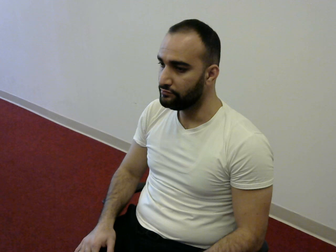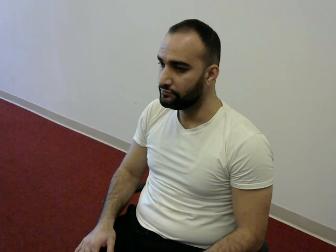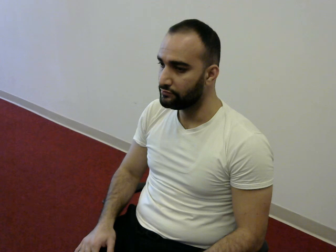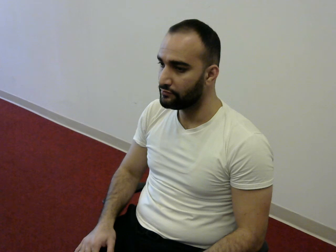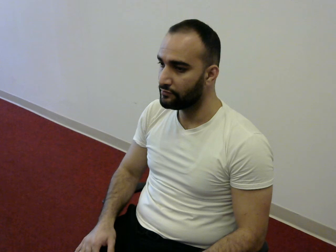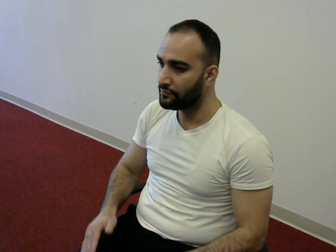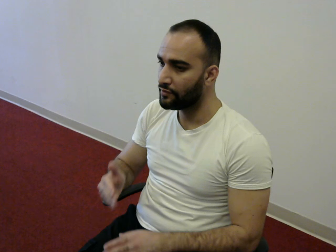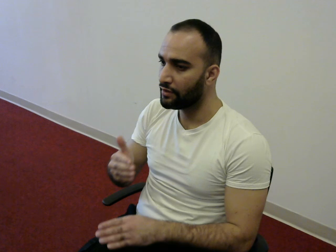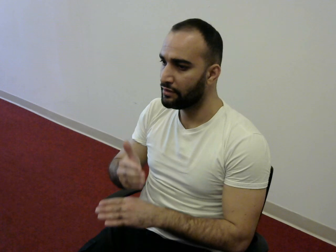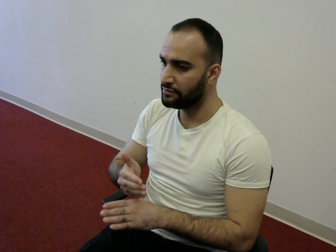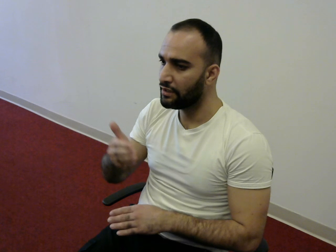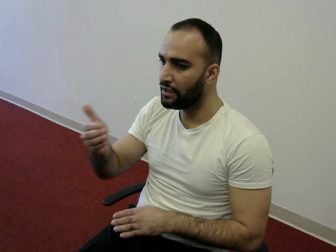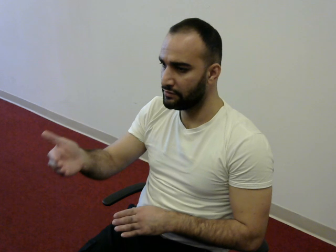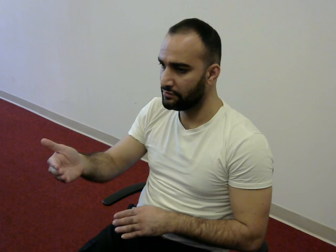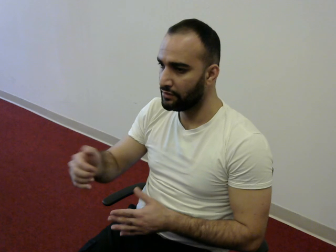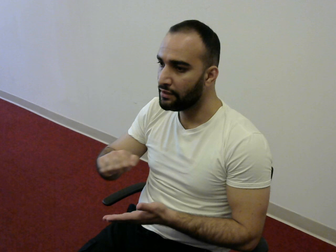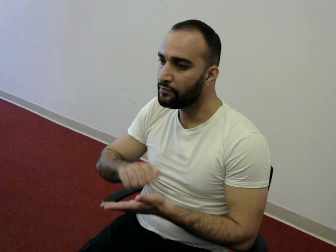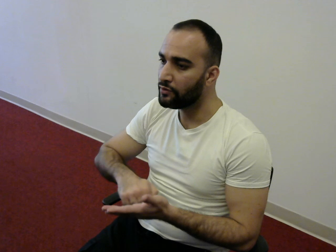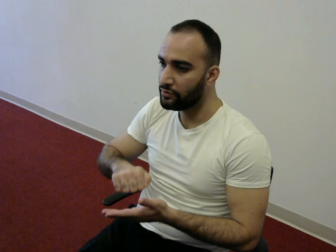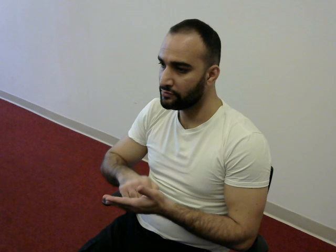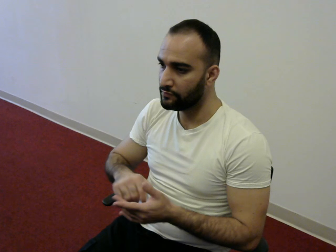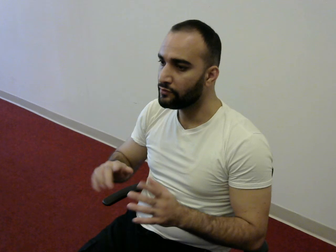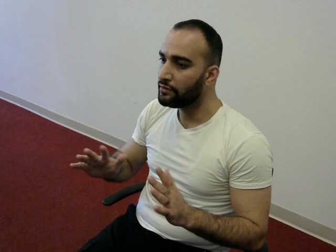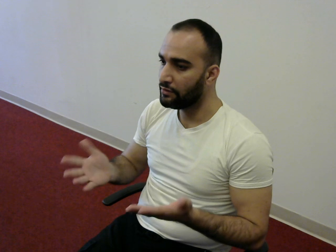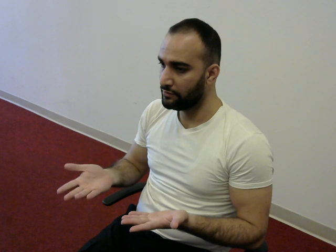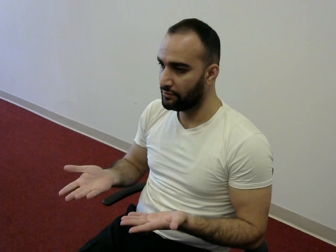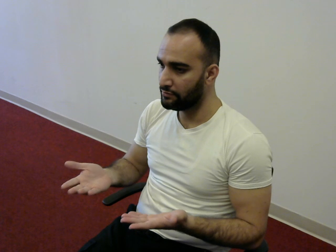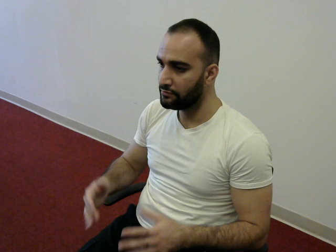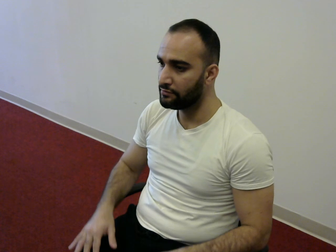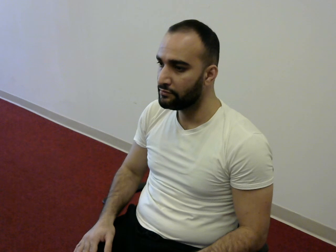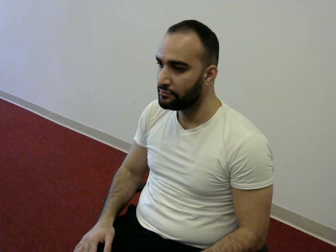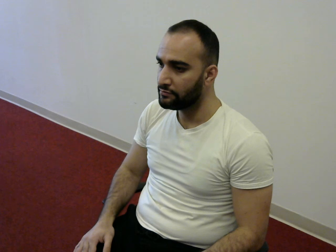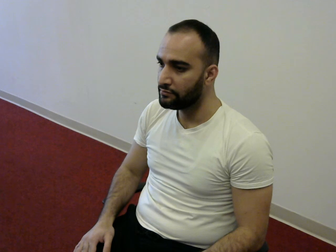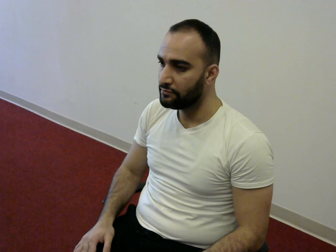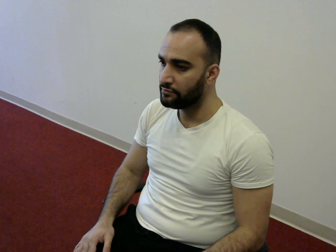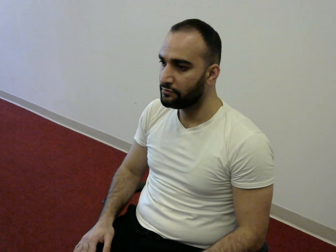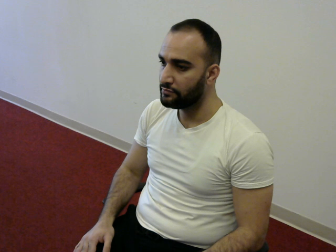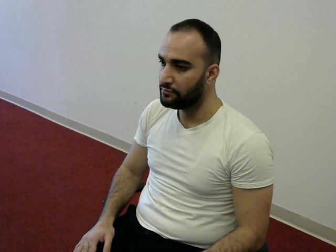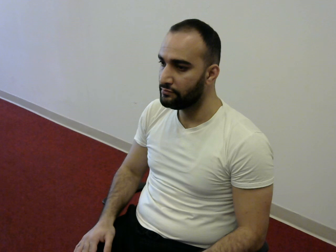Gecikməyinizin səbəbi nədir?